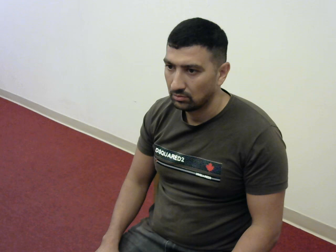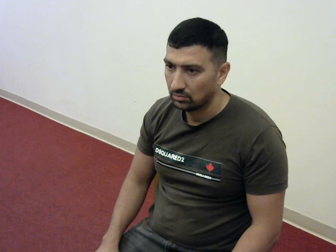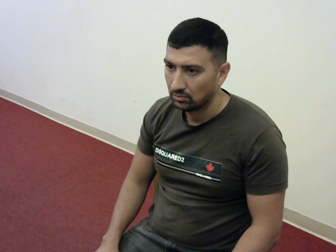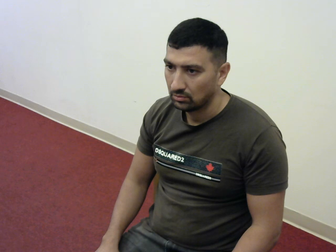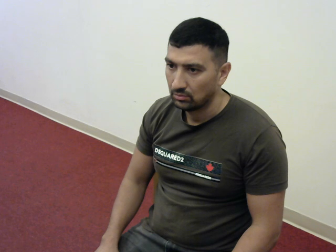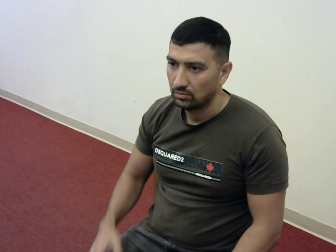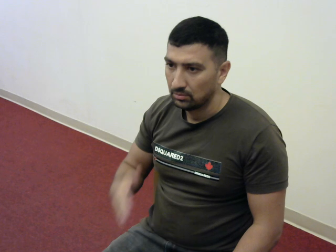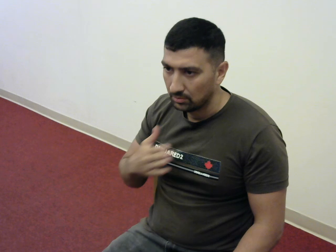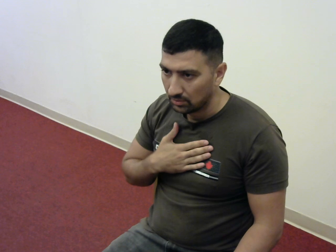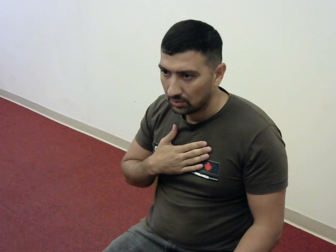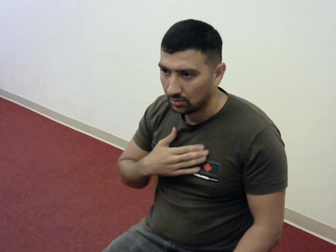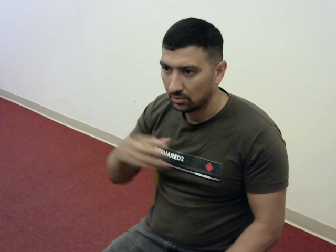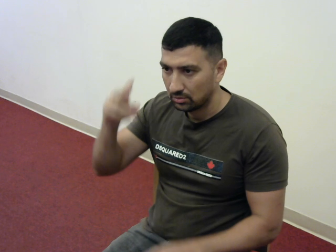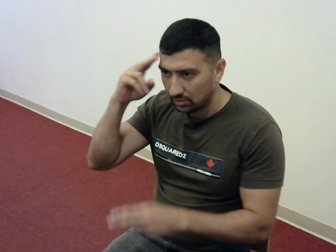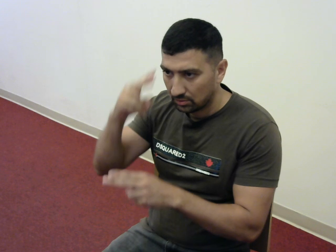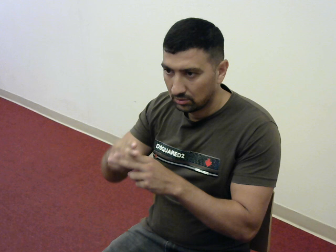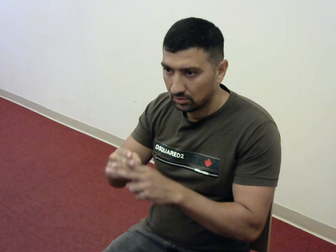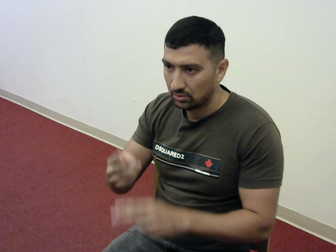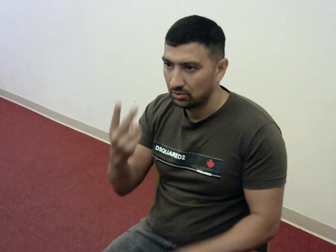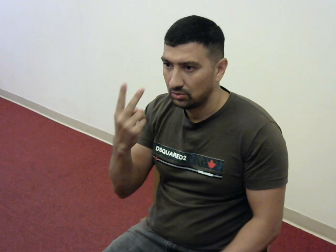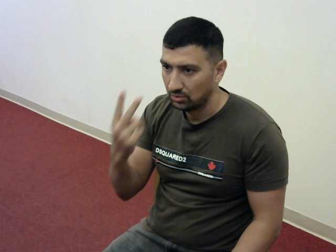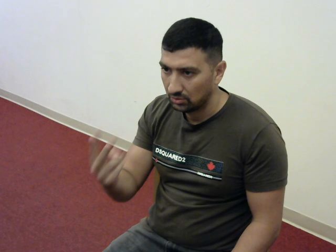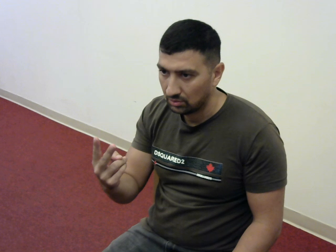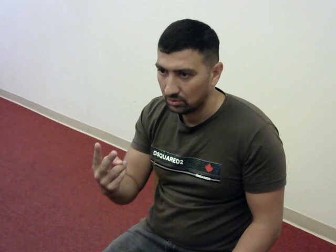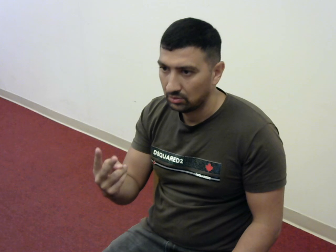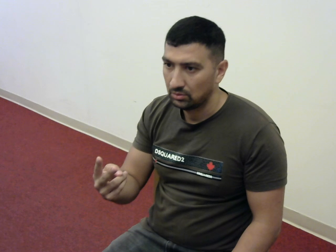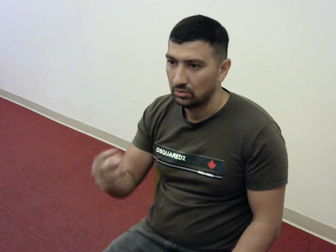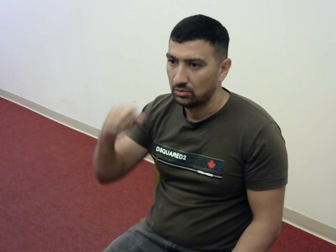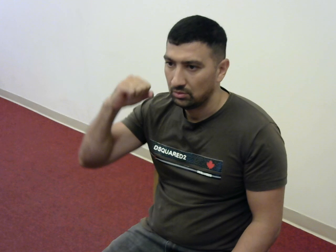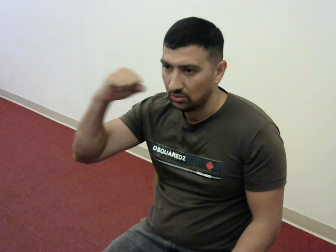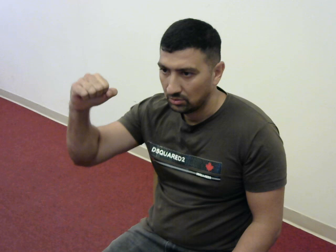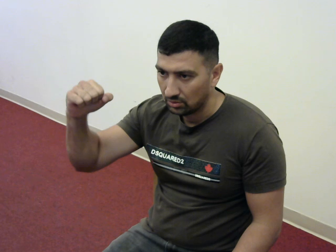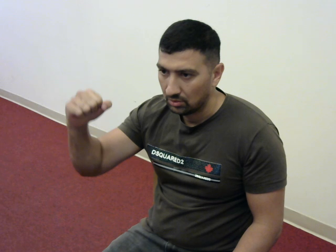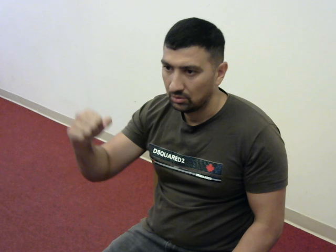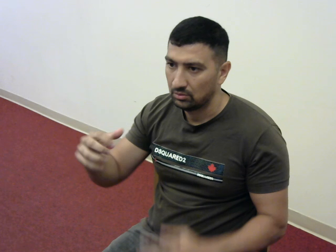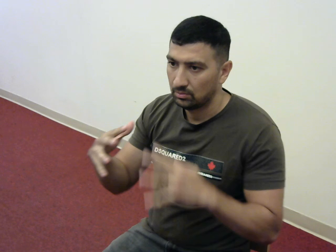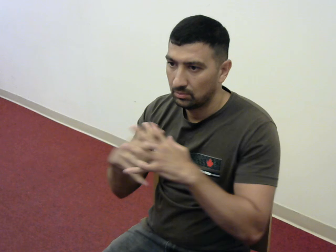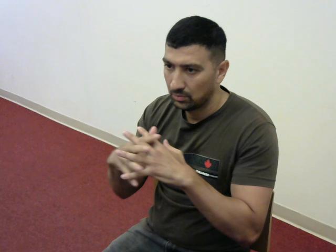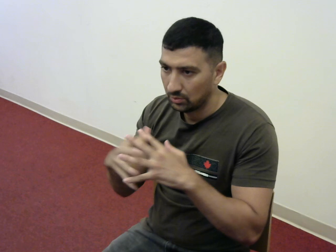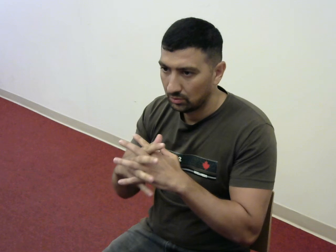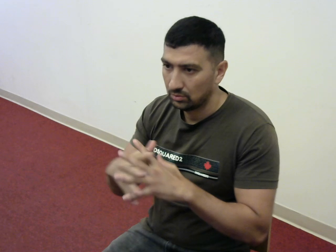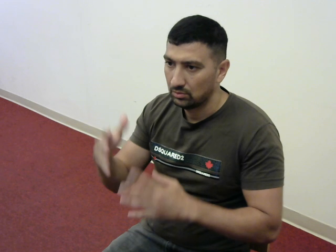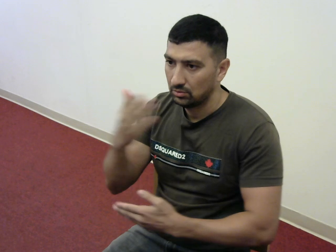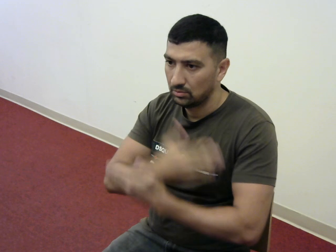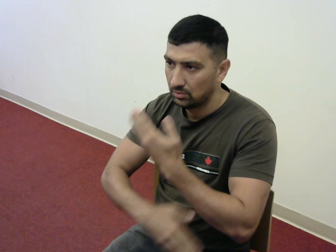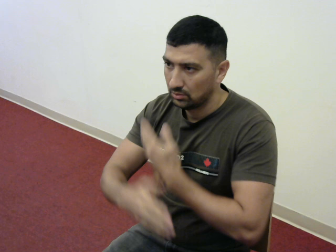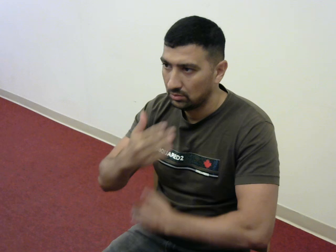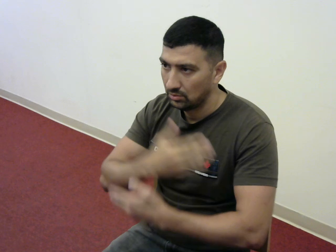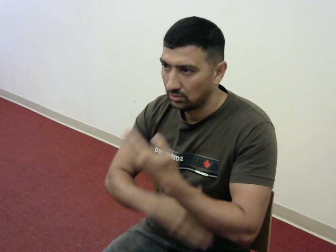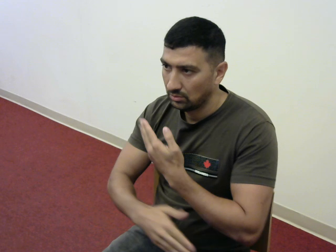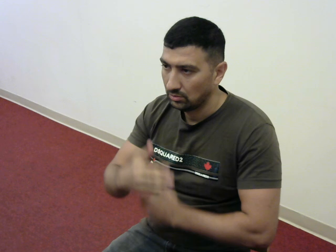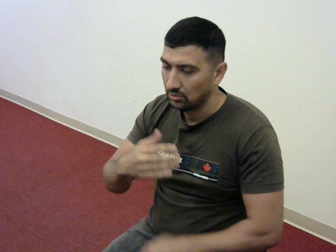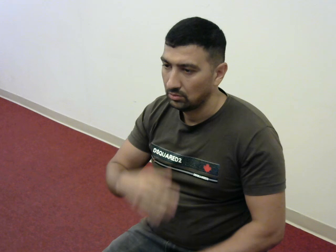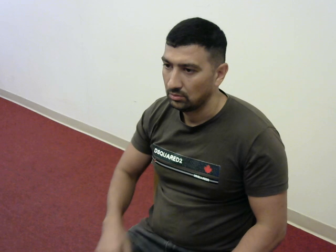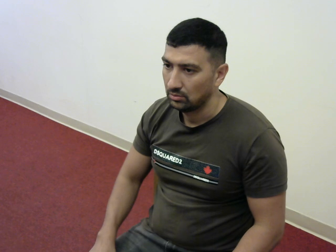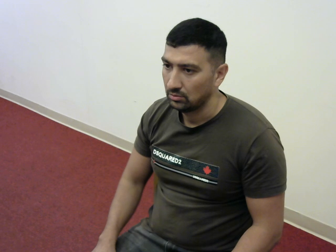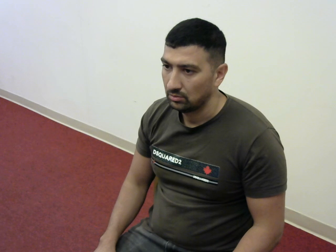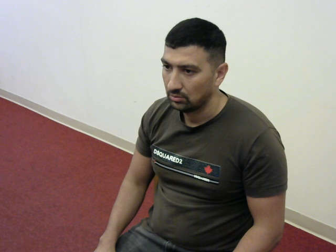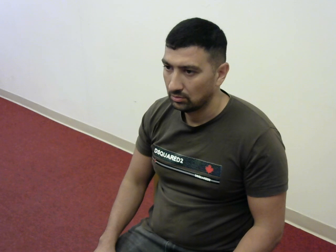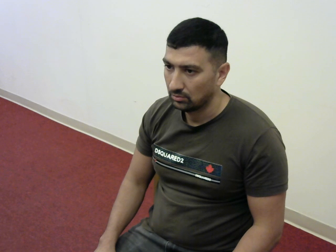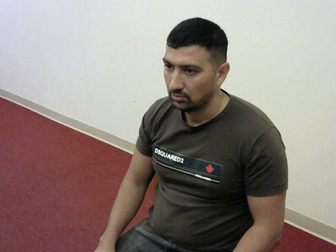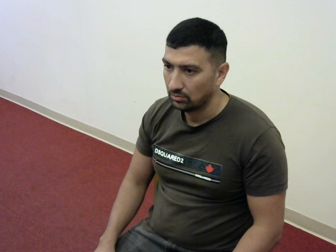Mənim qardaşım 2-ci Qarabağ müharibəsinin qazisidir